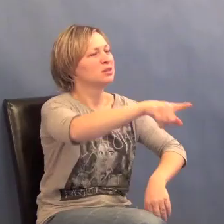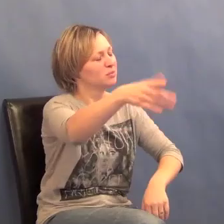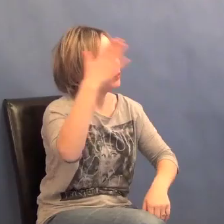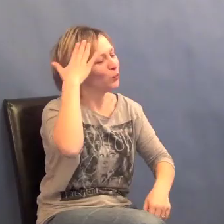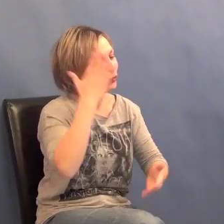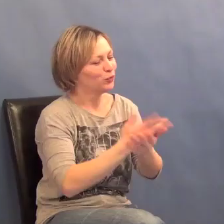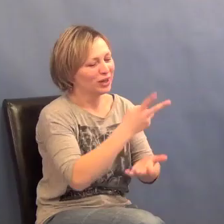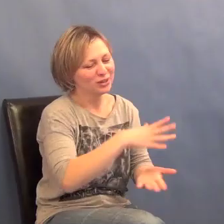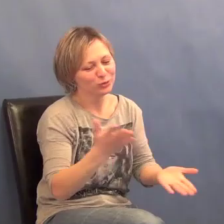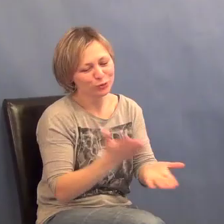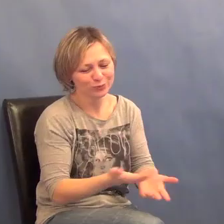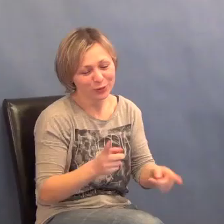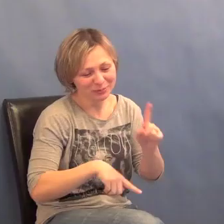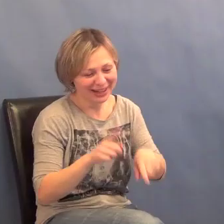Dzieci już wiedzą, to normalne.